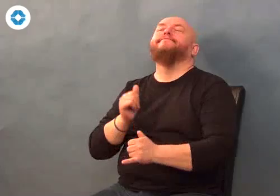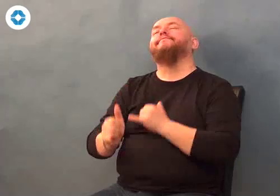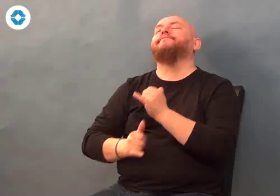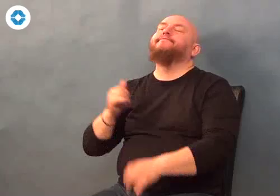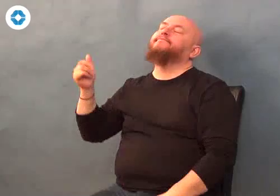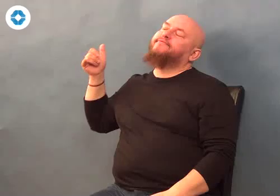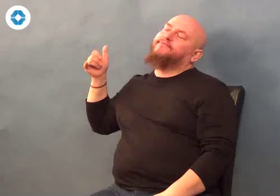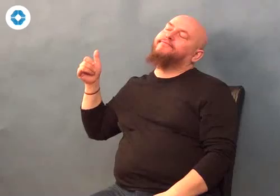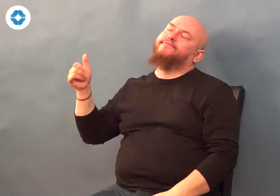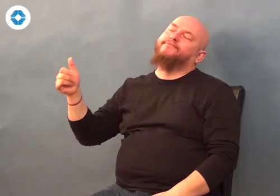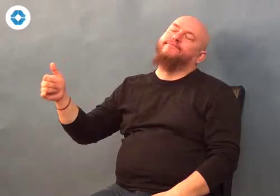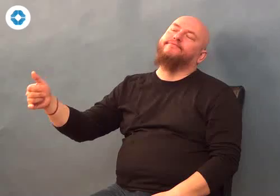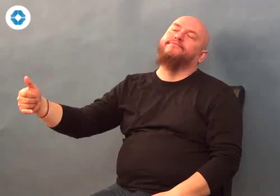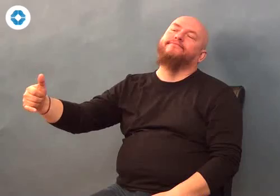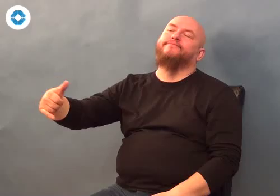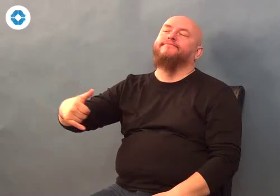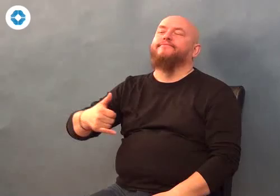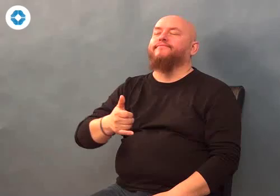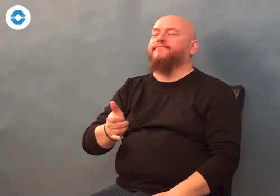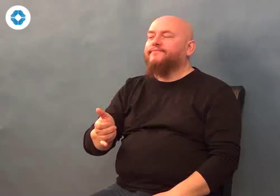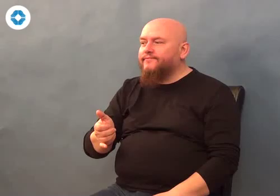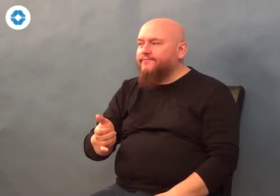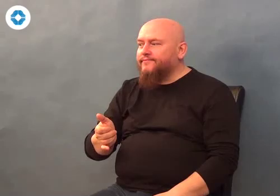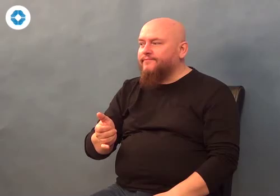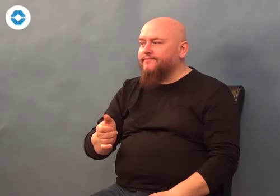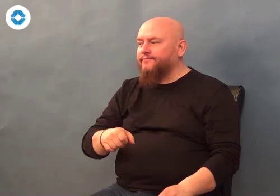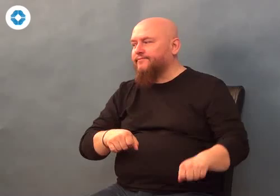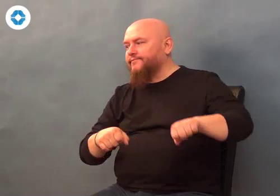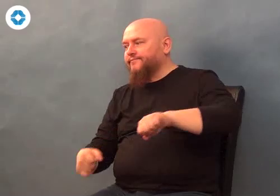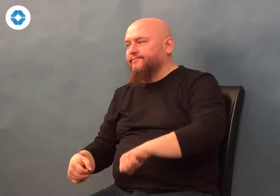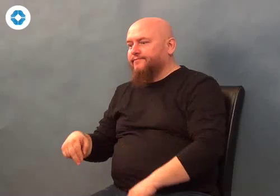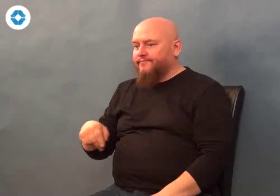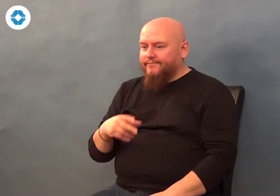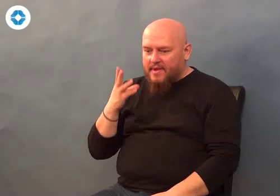Ta osoba podjeżdża pod drzewo, odstawia rower i zauważa jabłka.